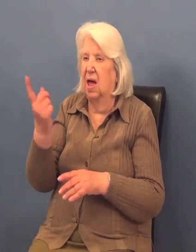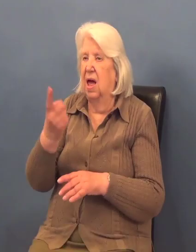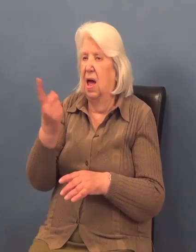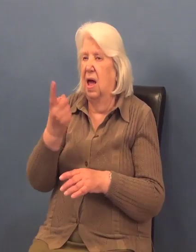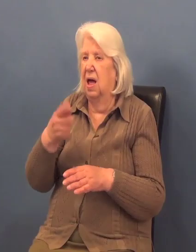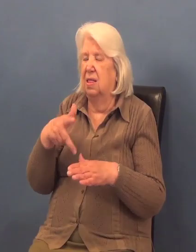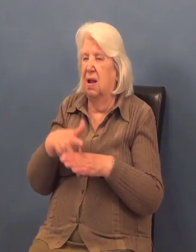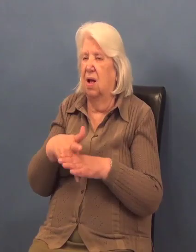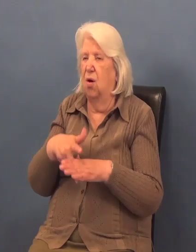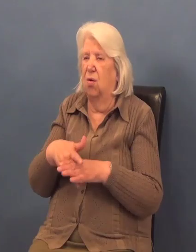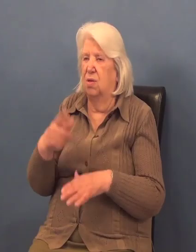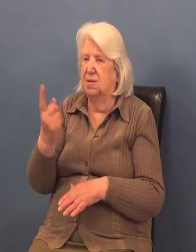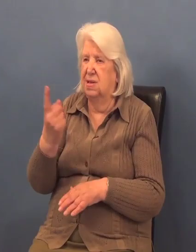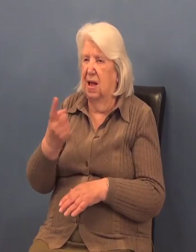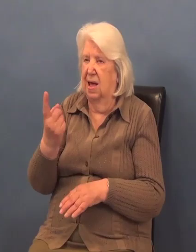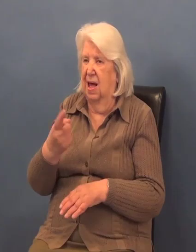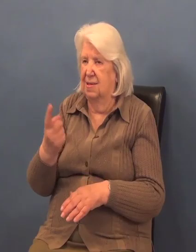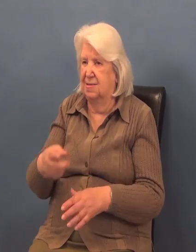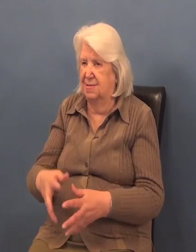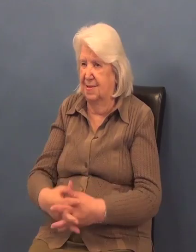Zakaz dla koni, zakaz.